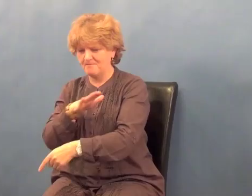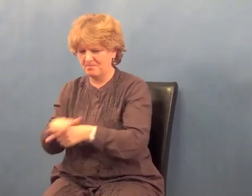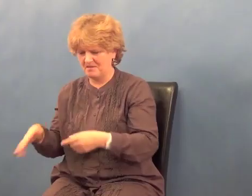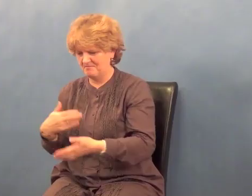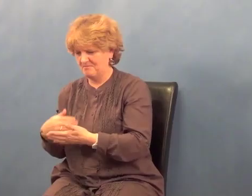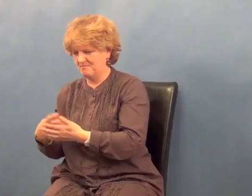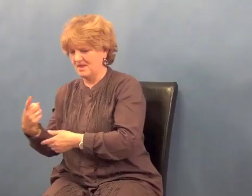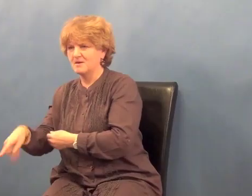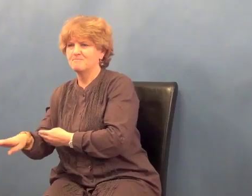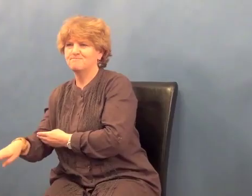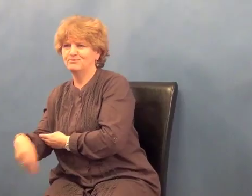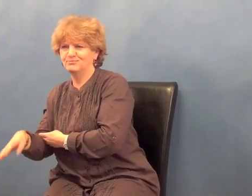Dlaczego jednego nie ma?